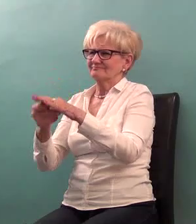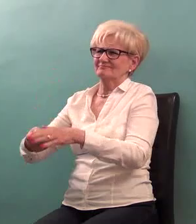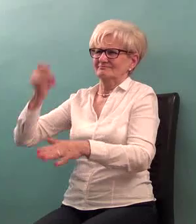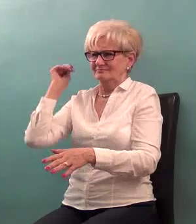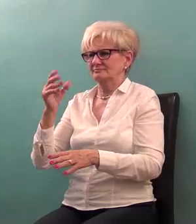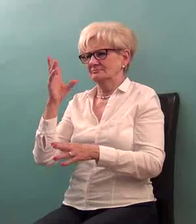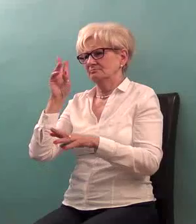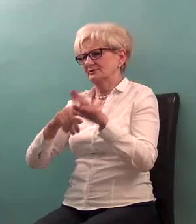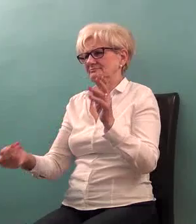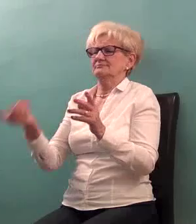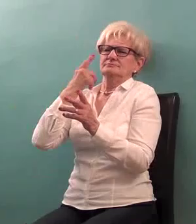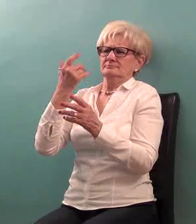Policjant dostaje nią w oko.